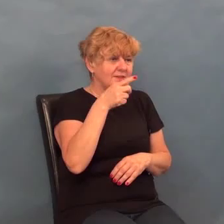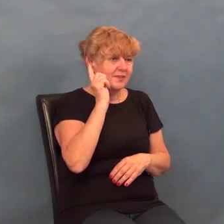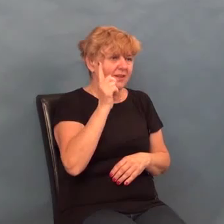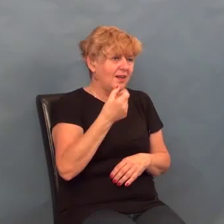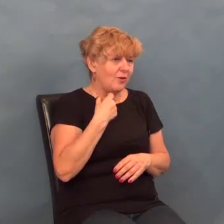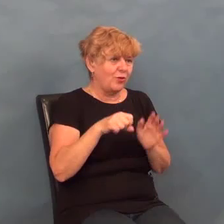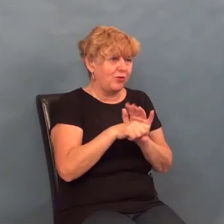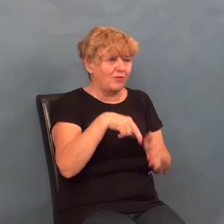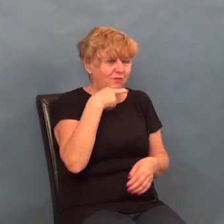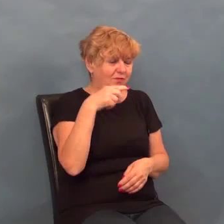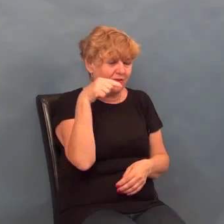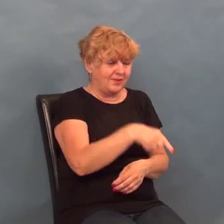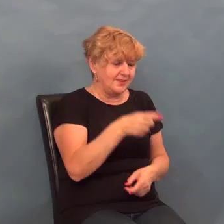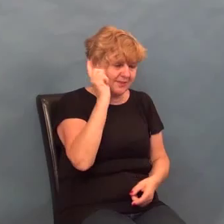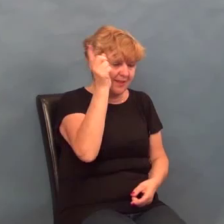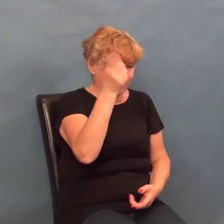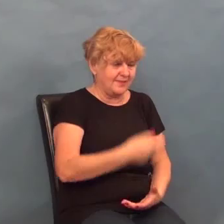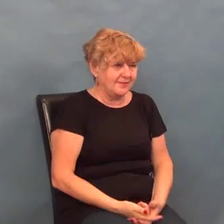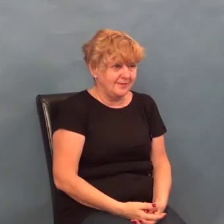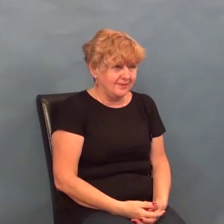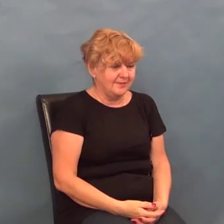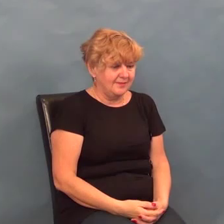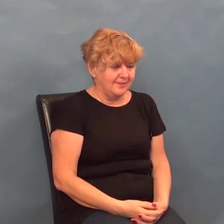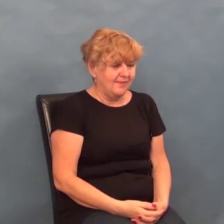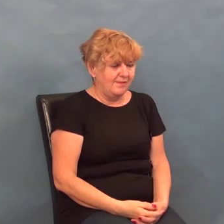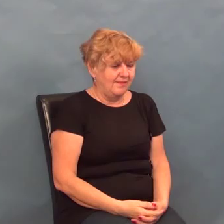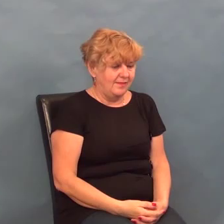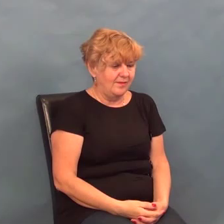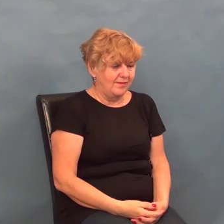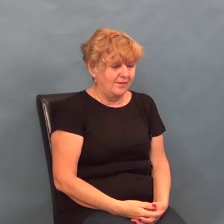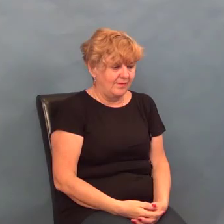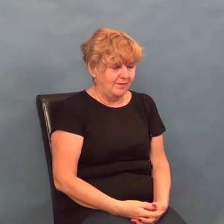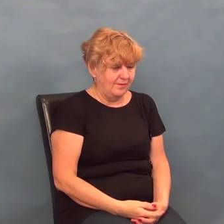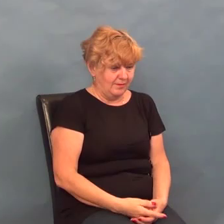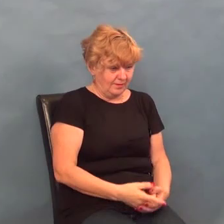Zakaz wrzucania alkoholu do wody.